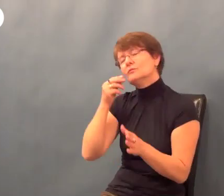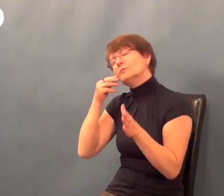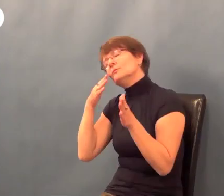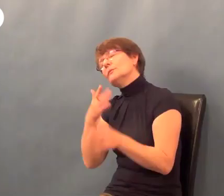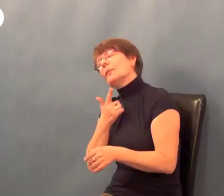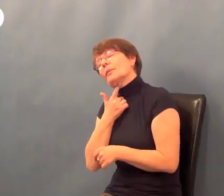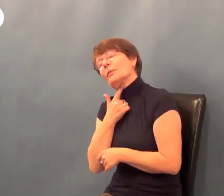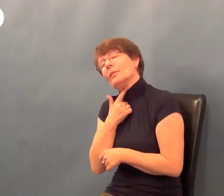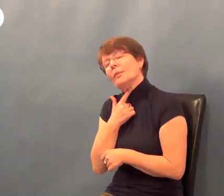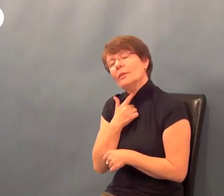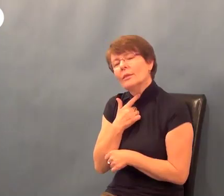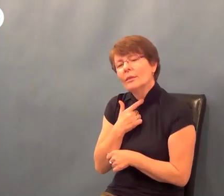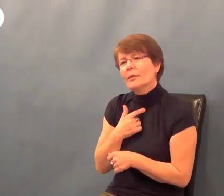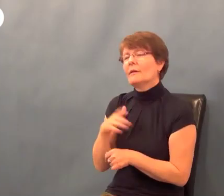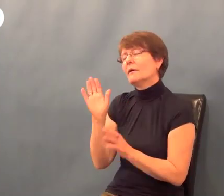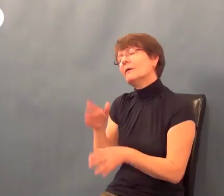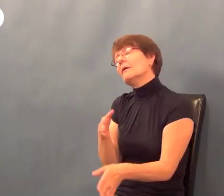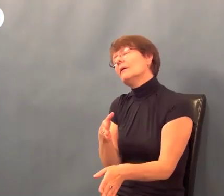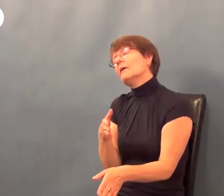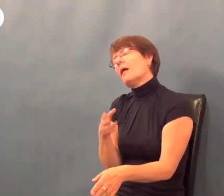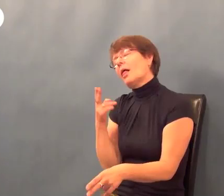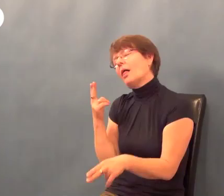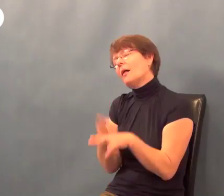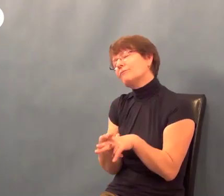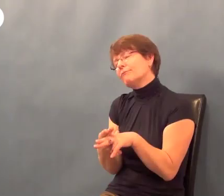Bardzo mu się chciało spać.